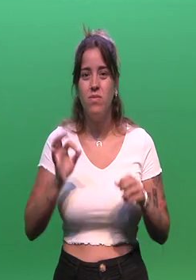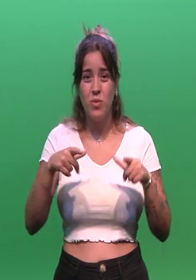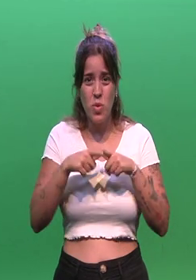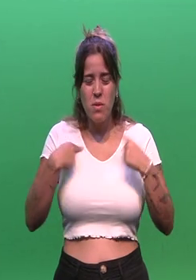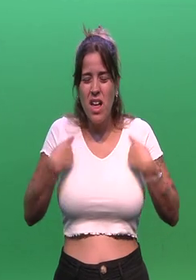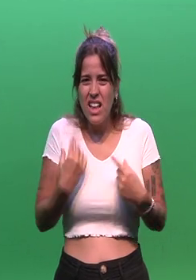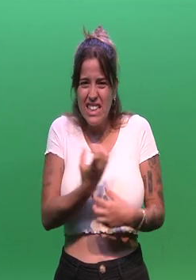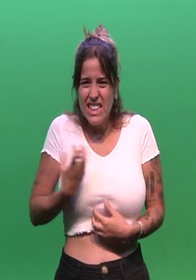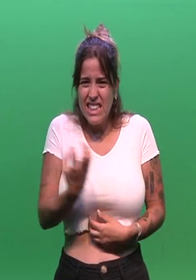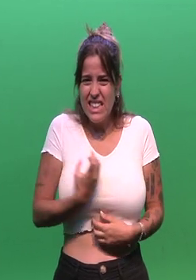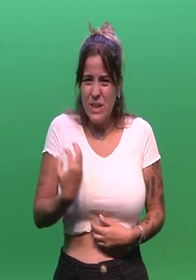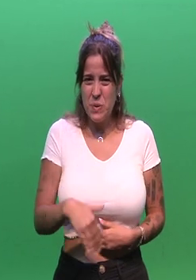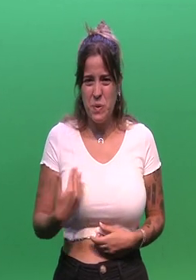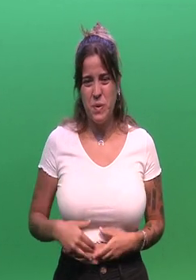Sento que em cou la vagina.